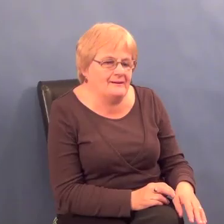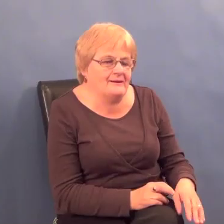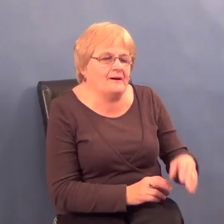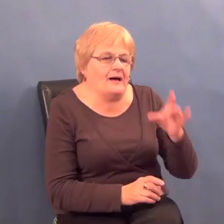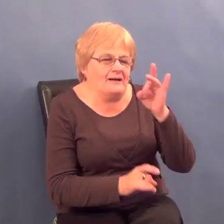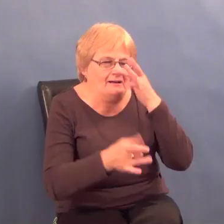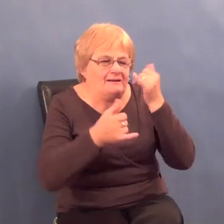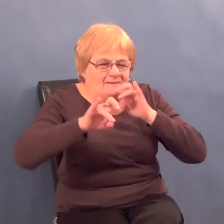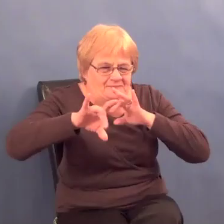Biegnie.